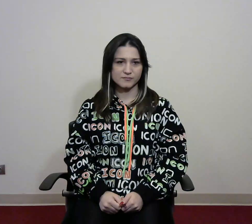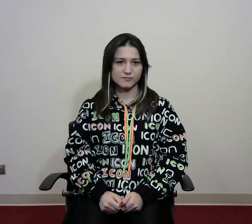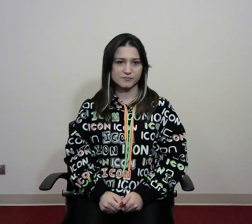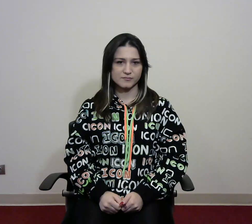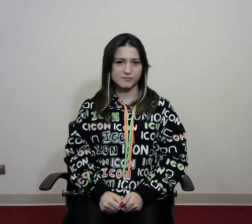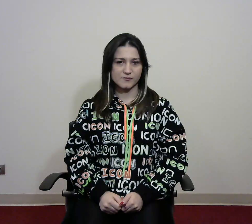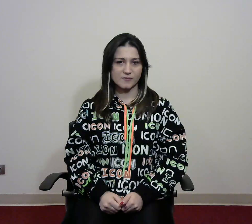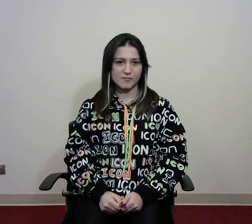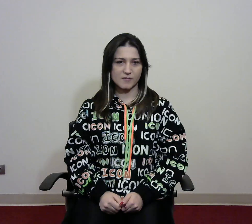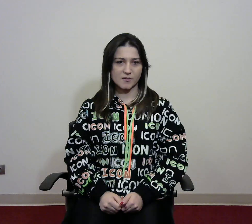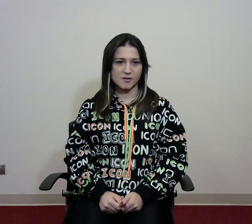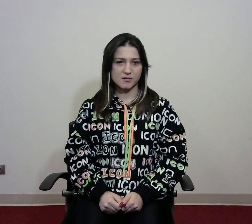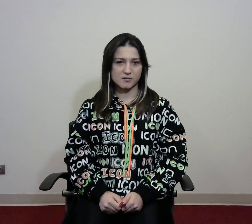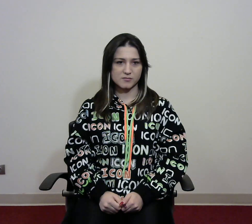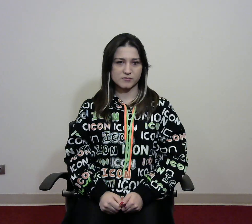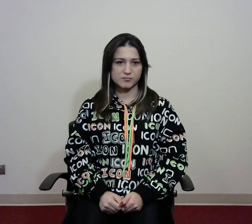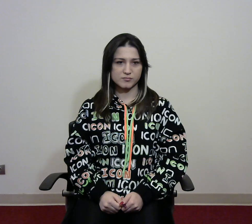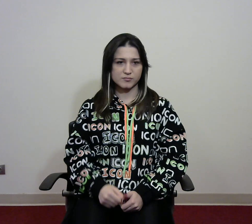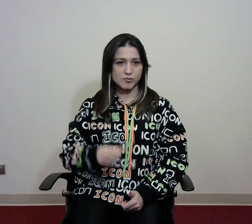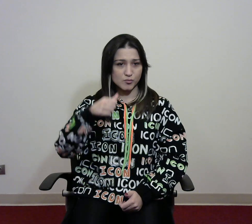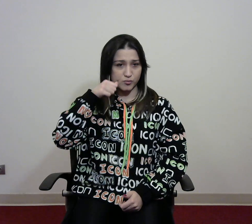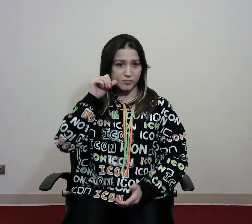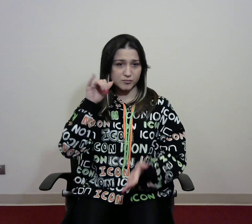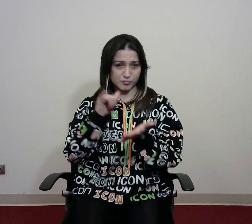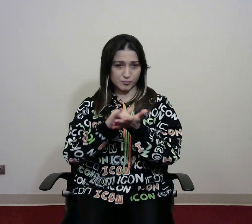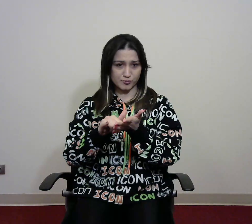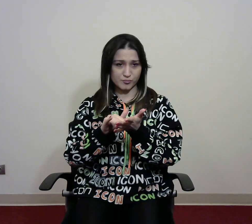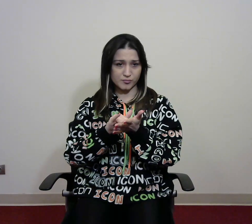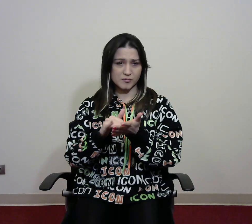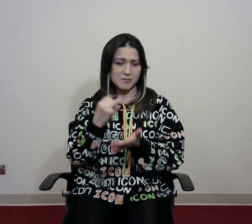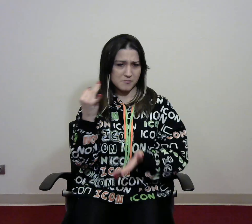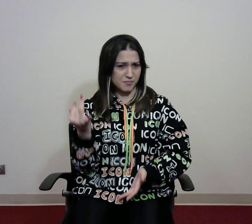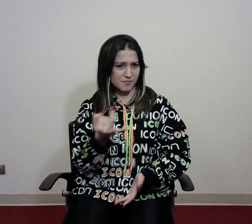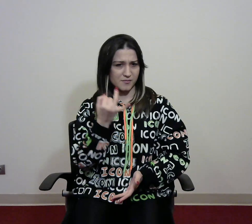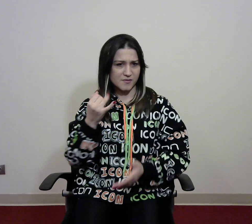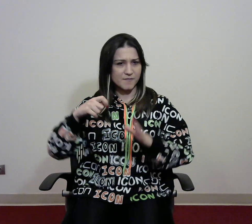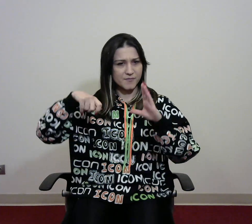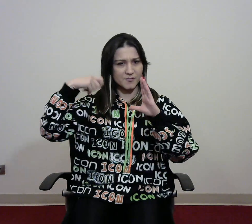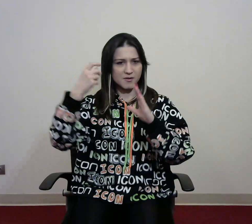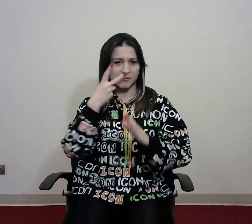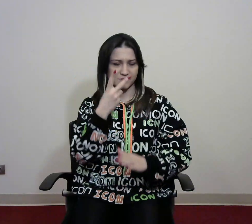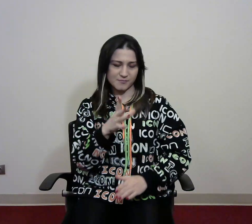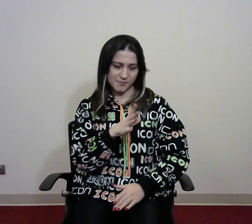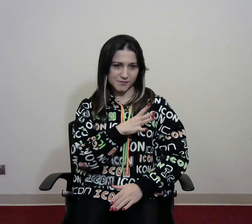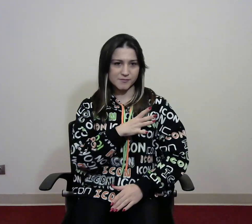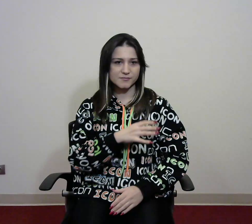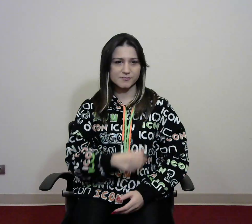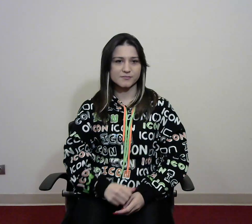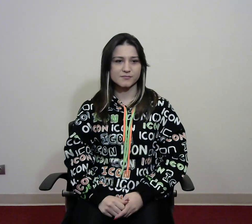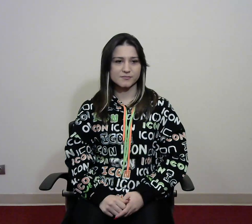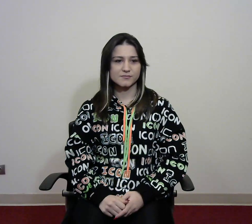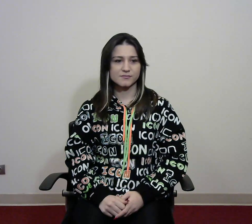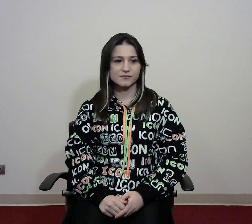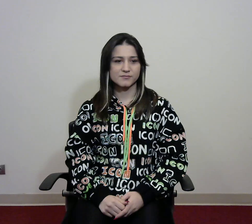Dünən YouTube da maraqlı videoya baxmışam